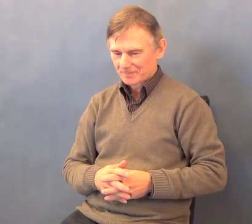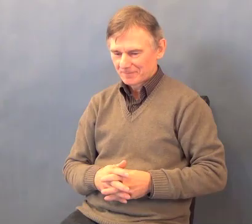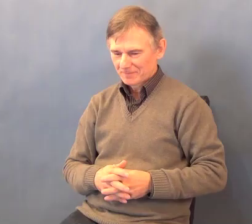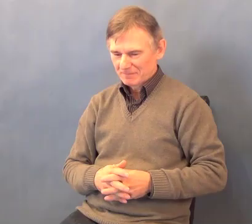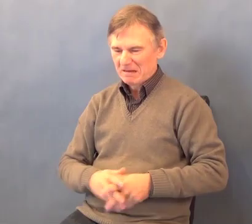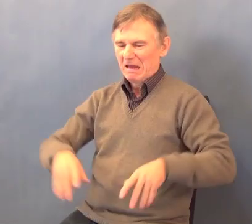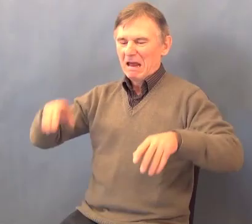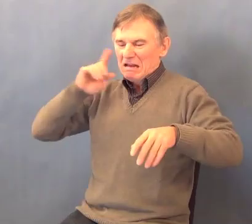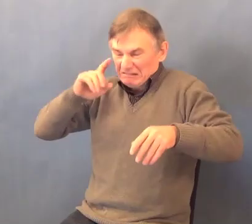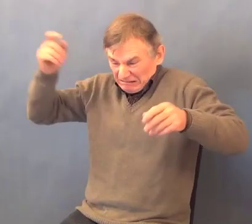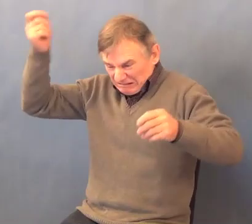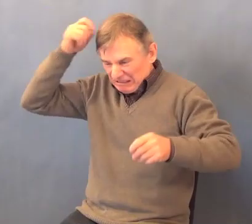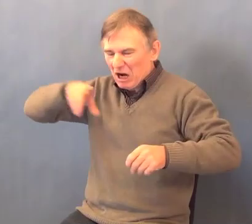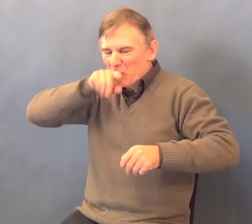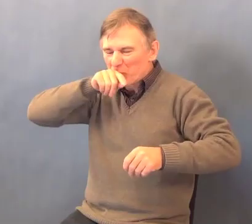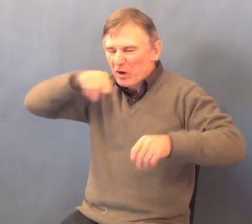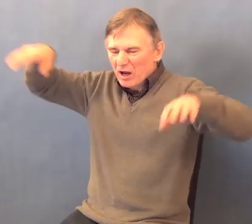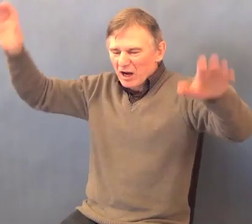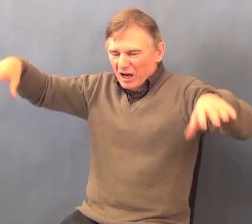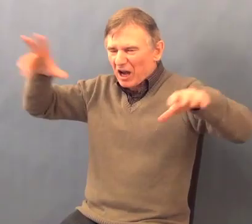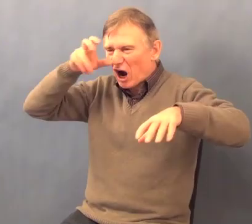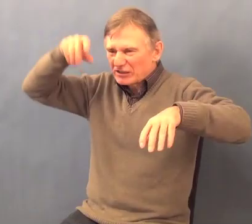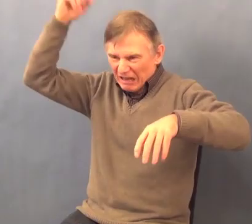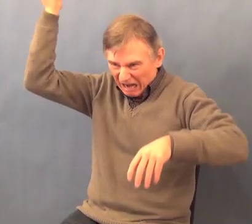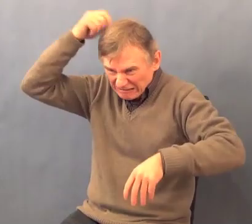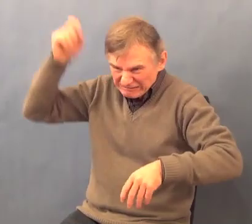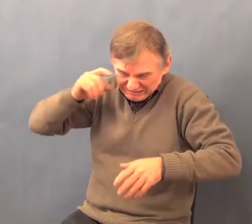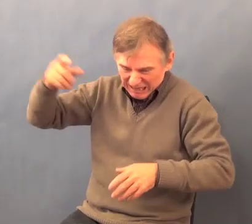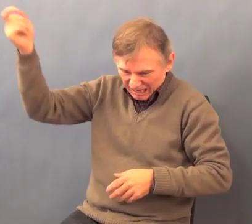Ptak, orzeł dziobał chłopca po głowie.